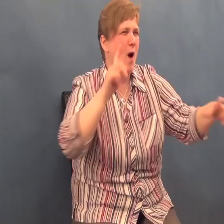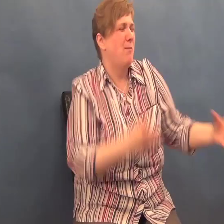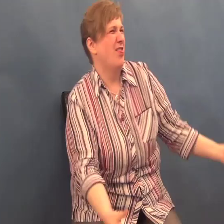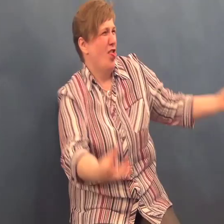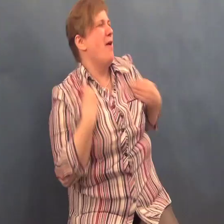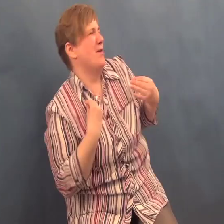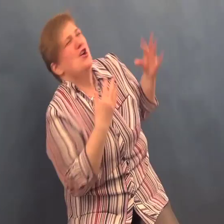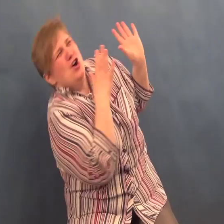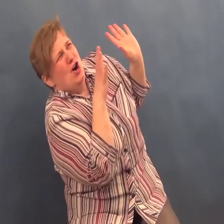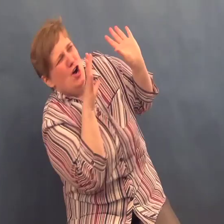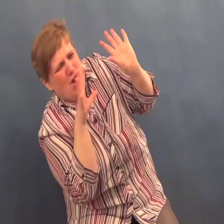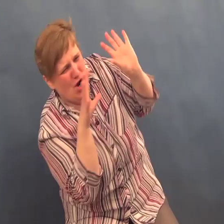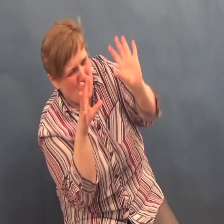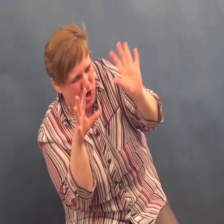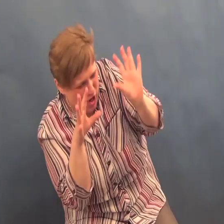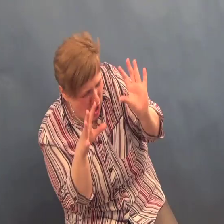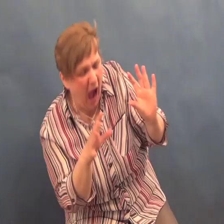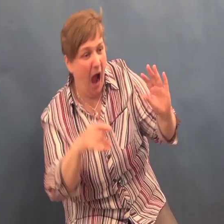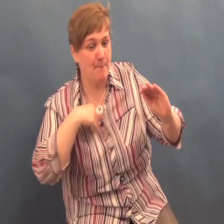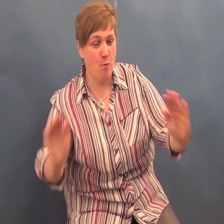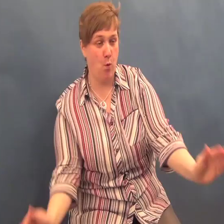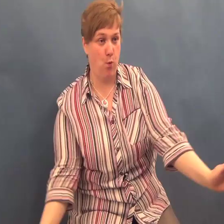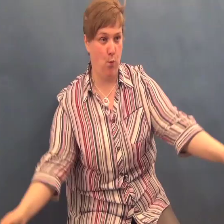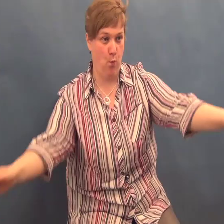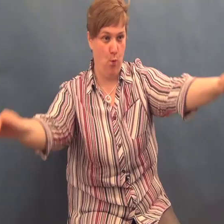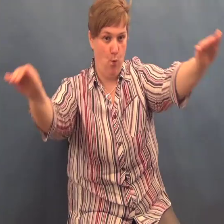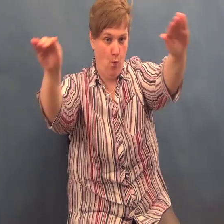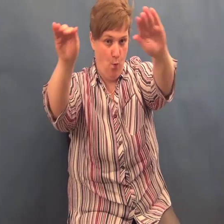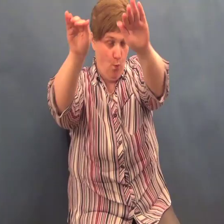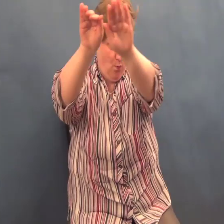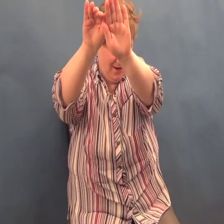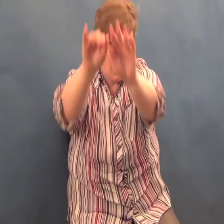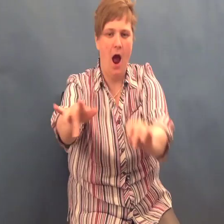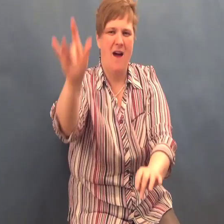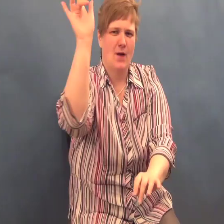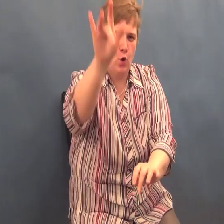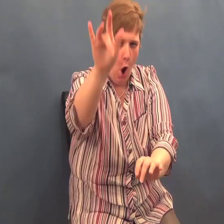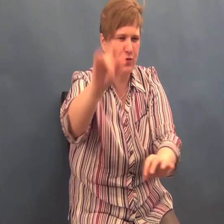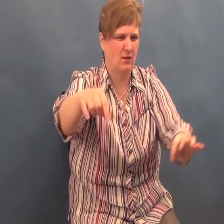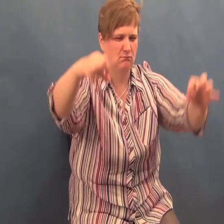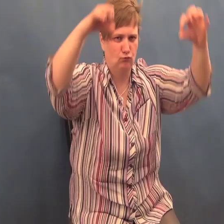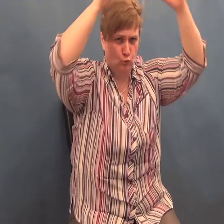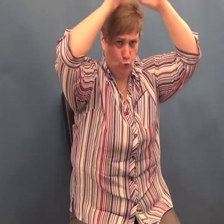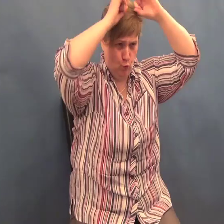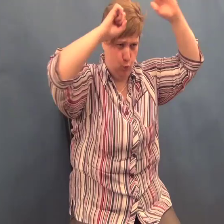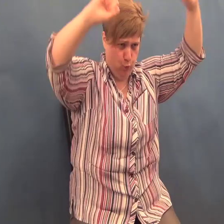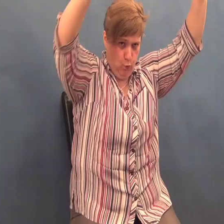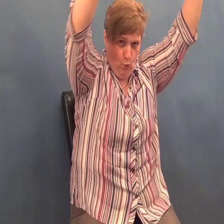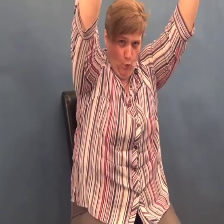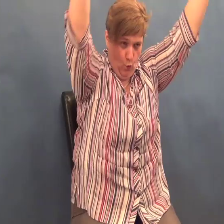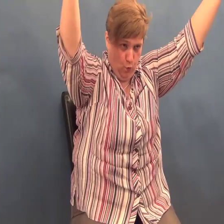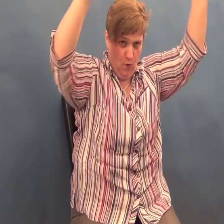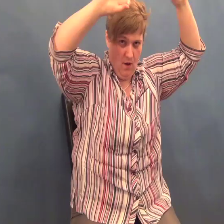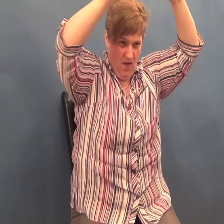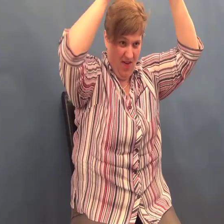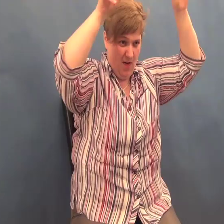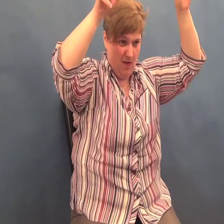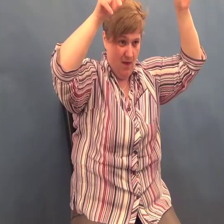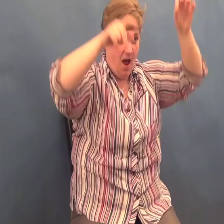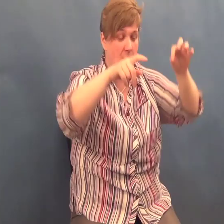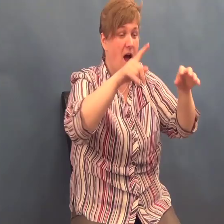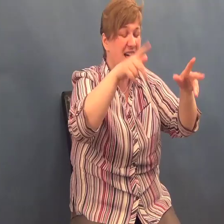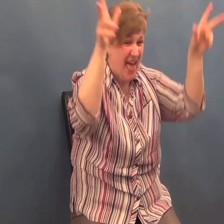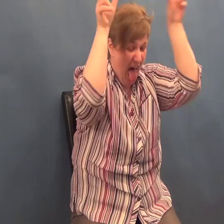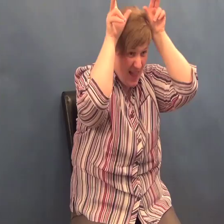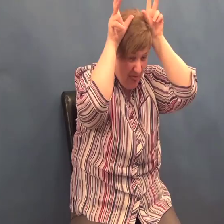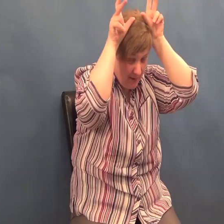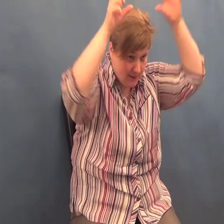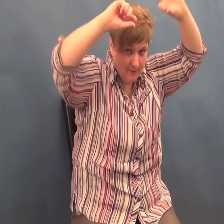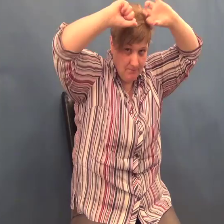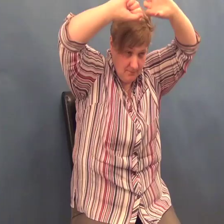Za górką było widać rogi, to jeleń.